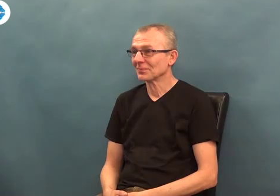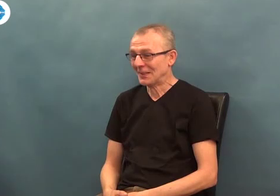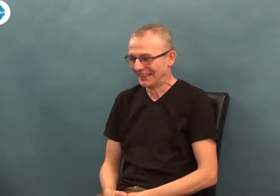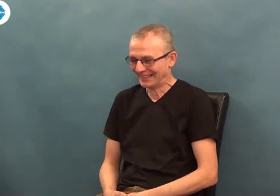Nie ma.